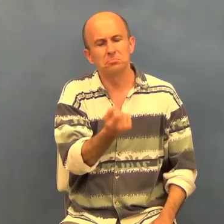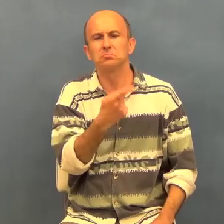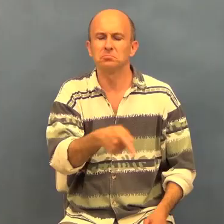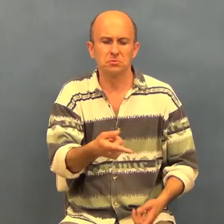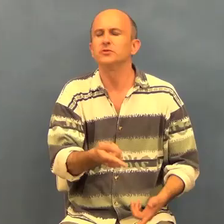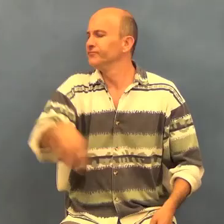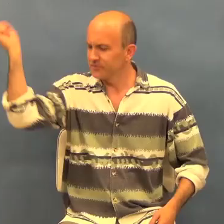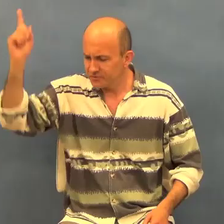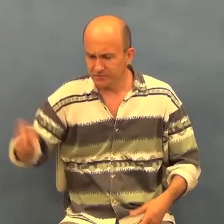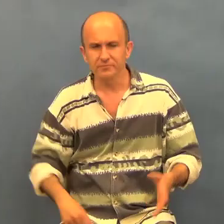Wygania go.